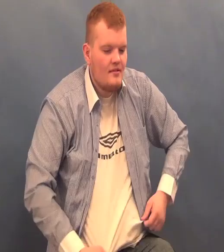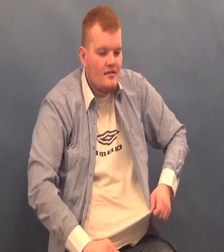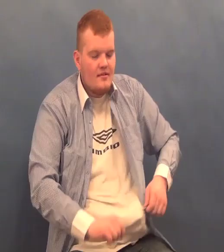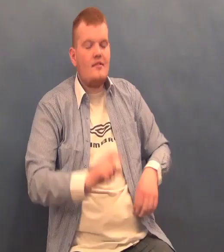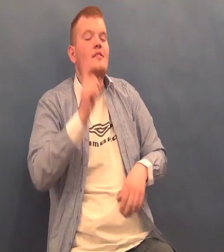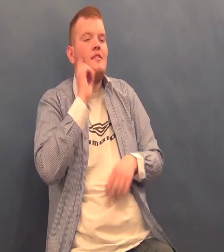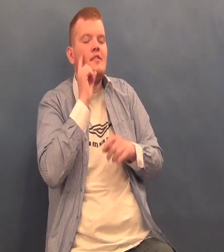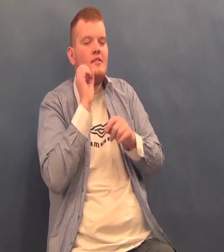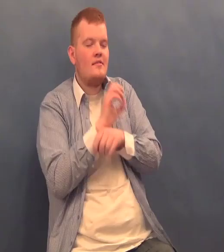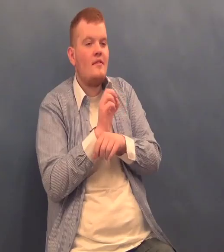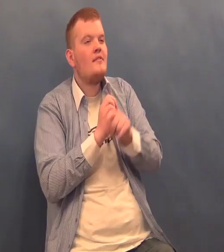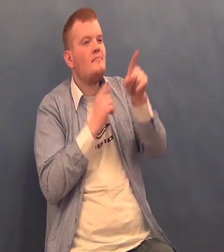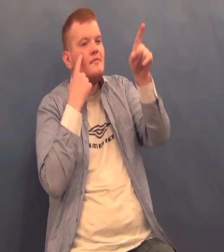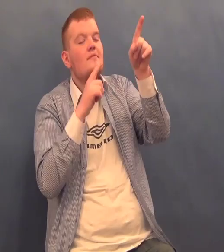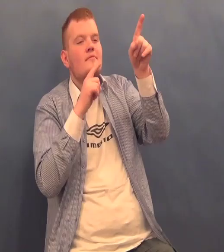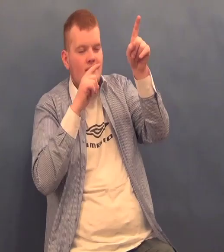Chłopak zastanawia się i zauważa coś na górze.